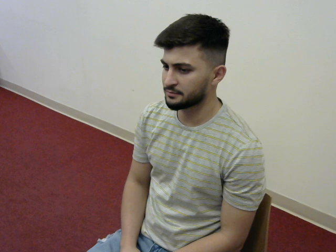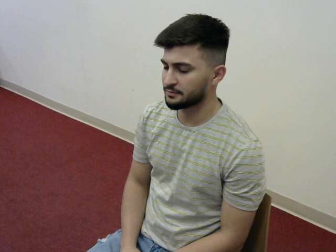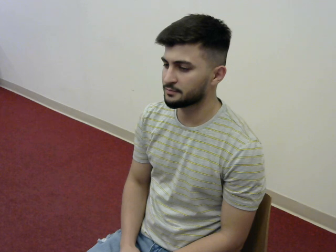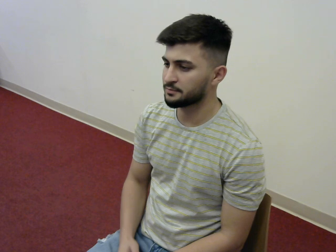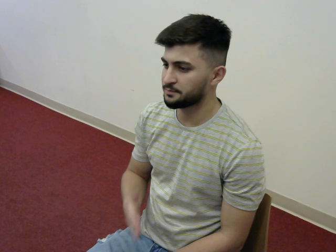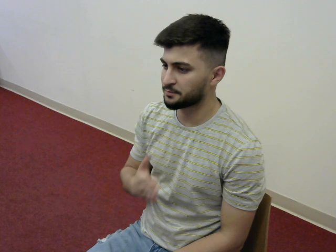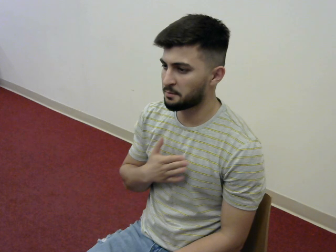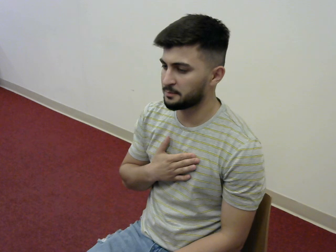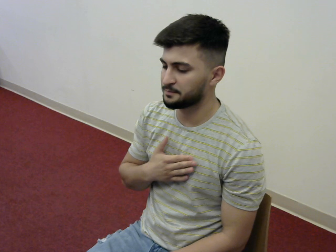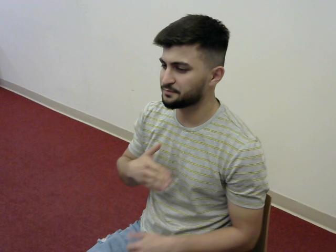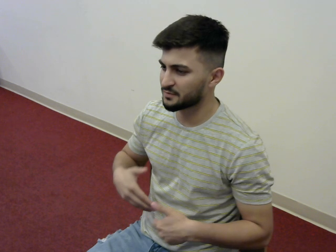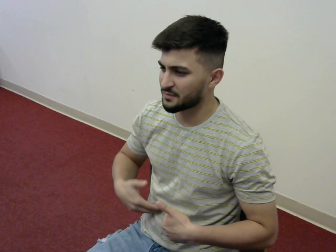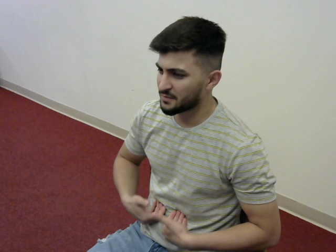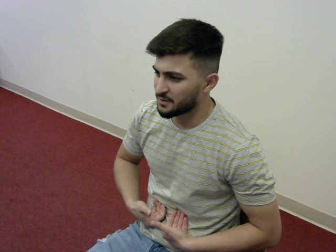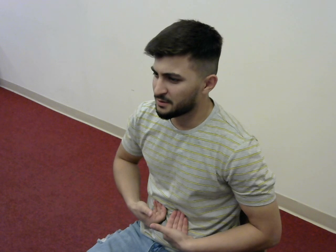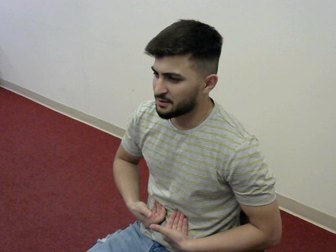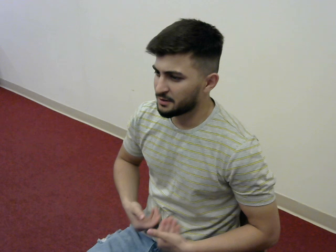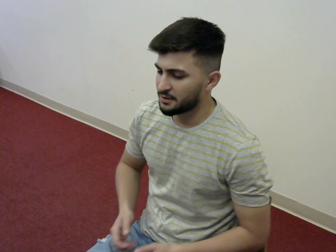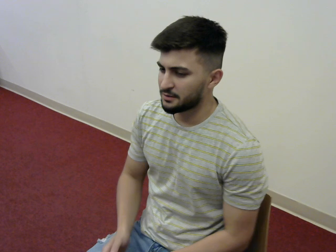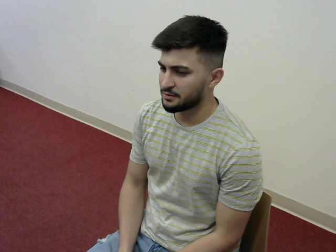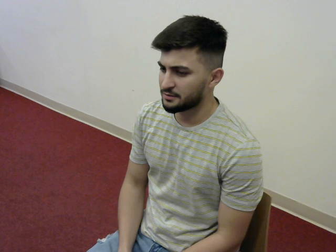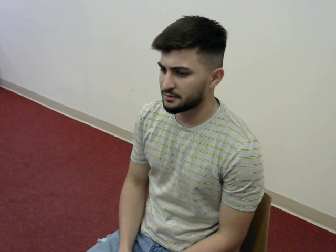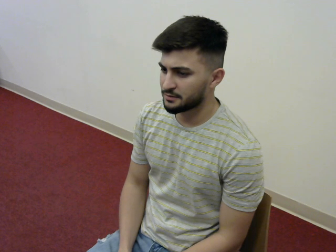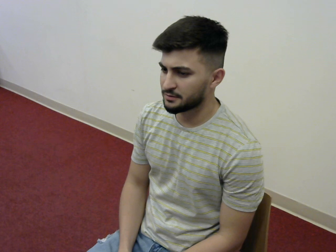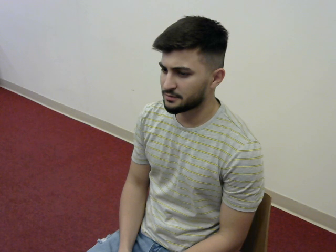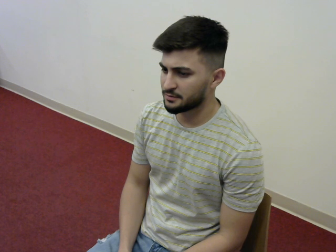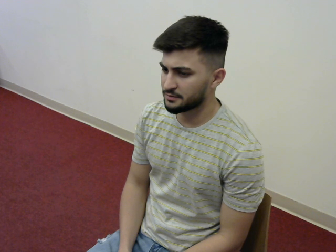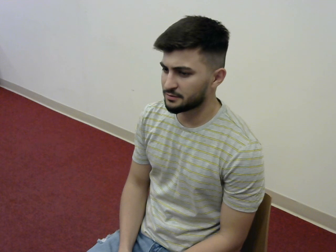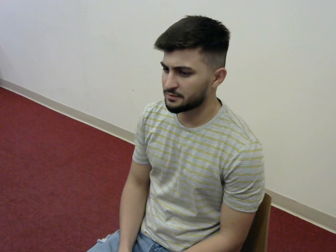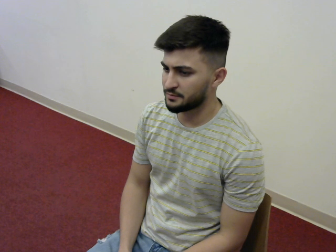Mən acam